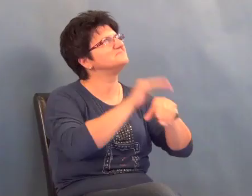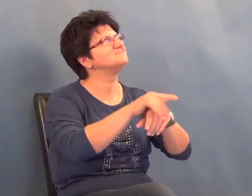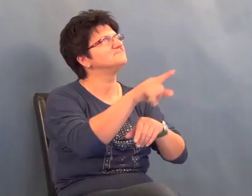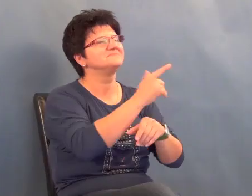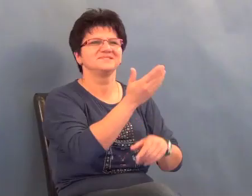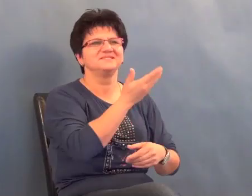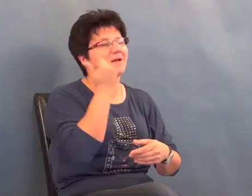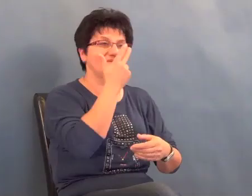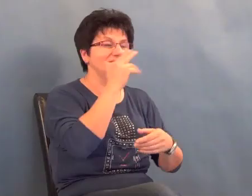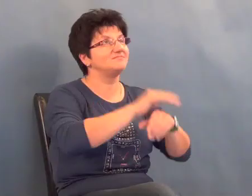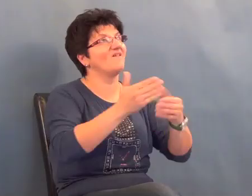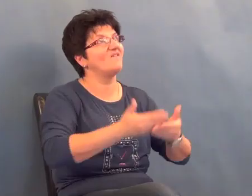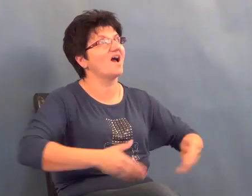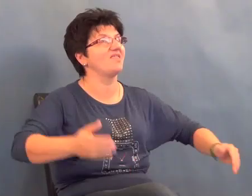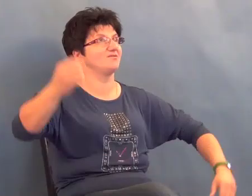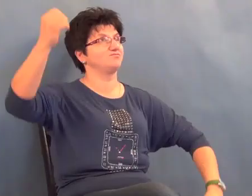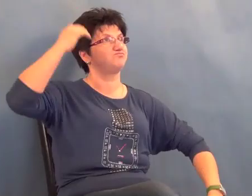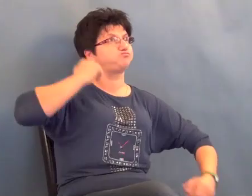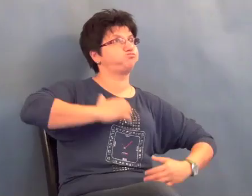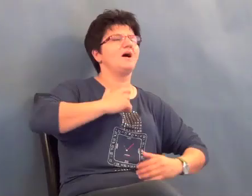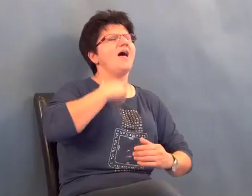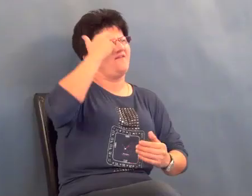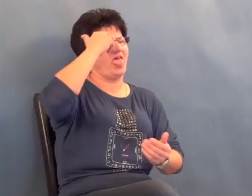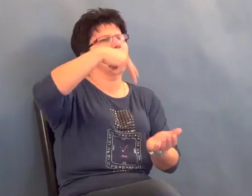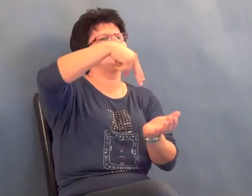Nie widziałam czegoś takiego, żeby była wanna z prysznicem, a w niej ktoś się kąpał.